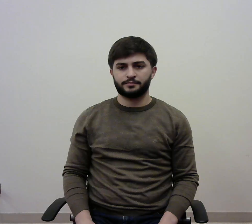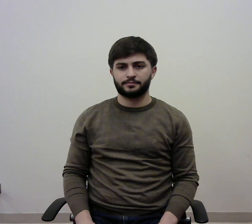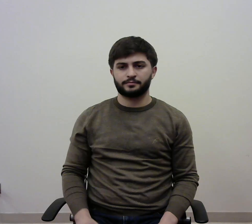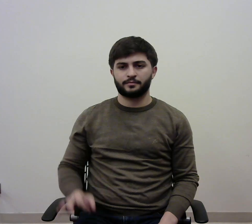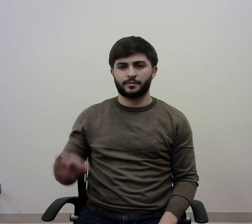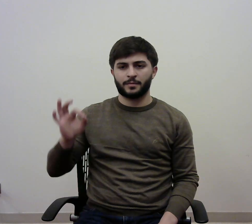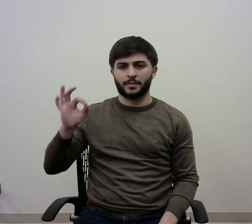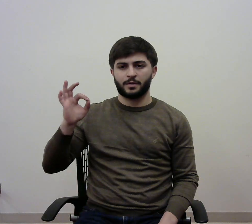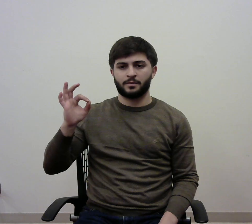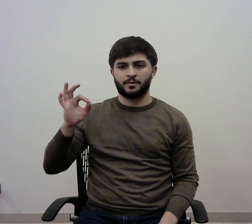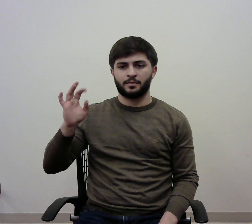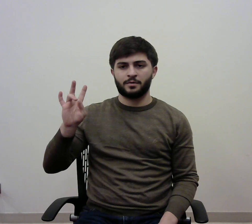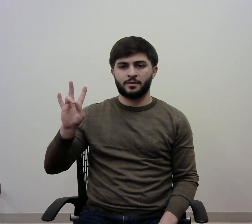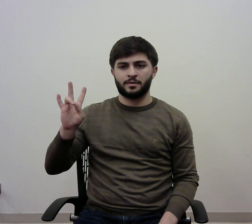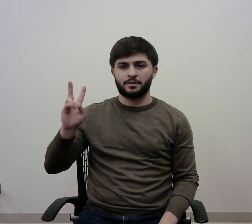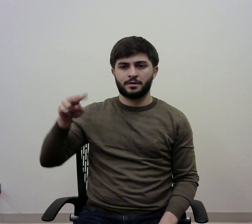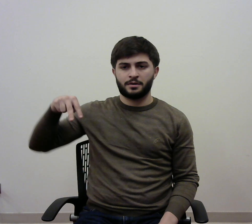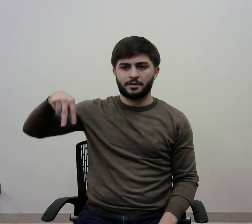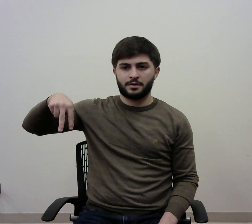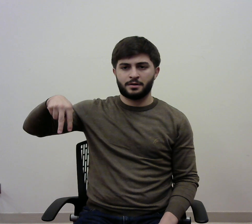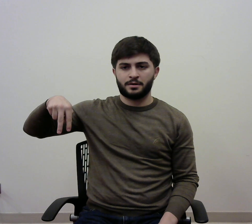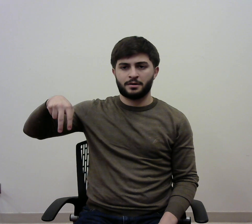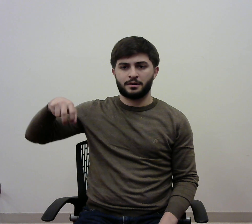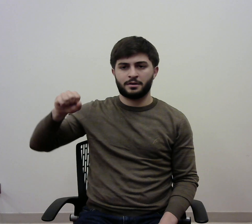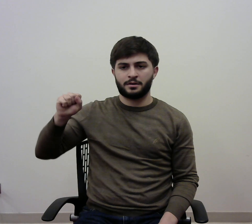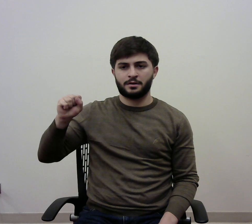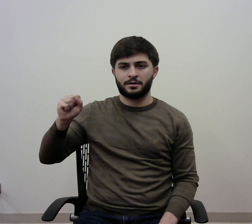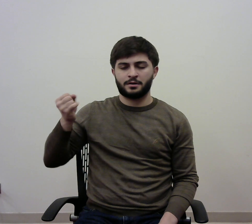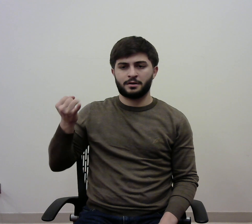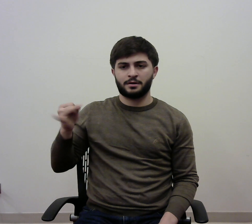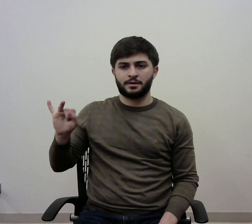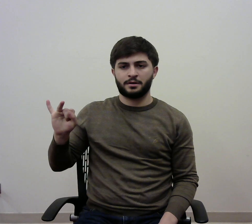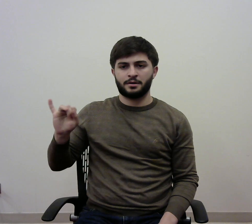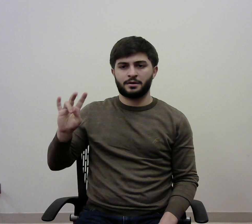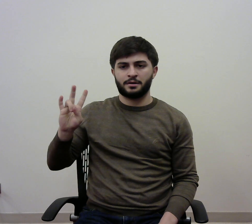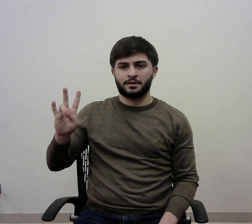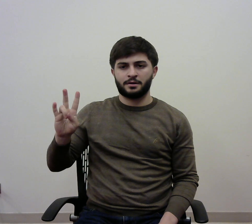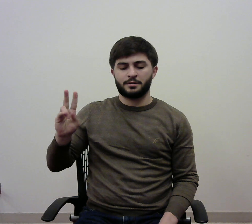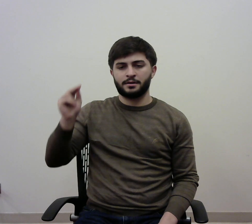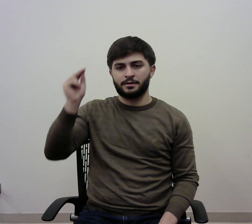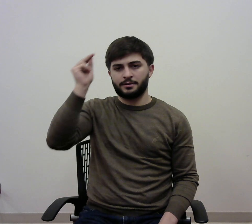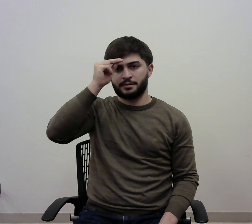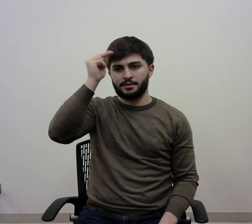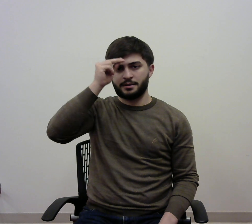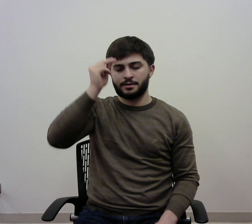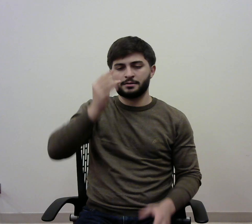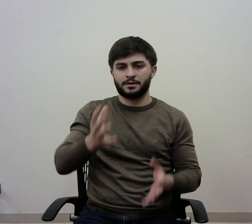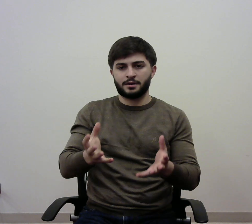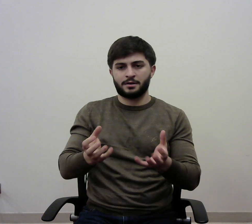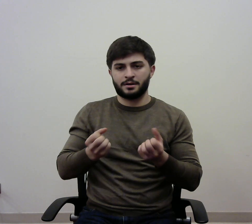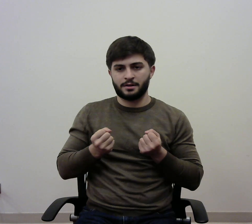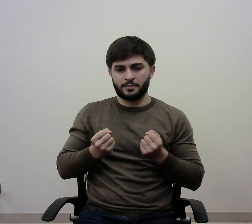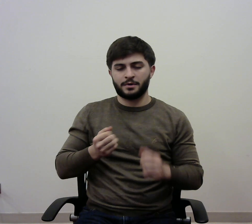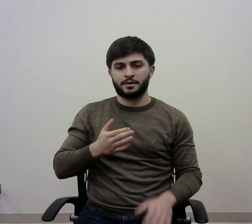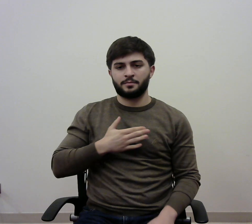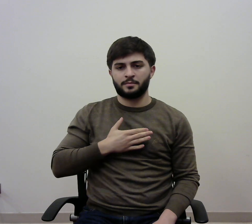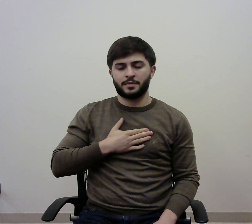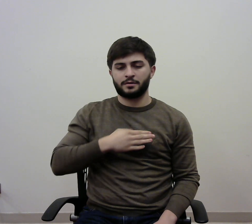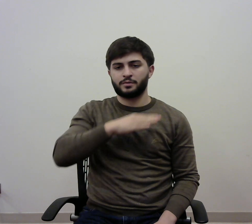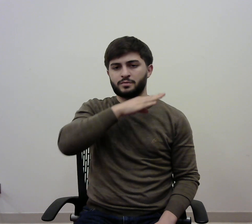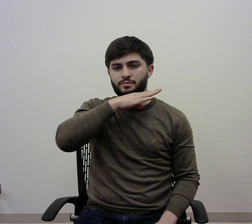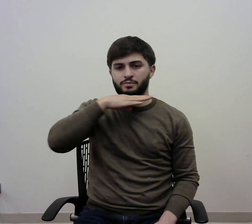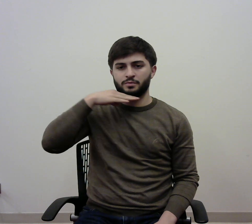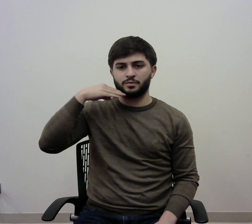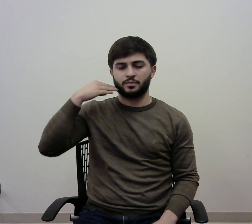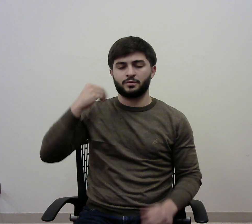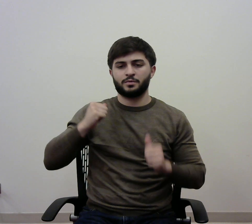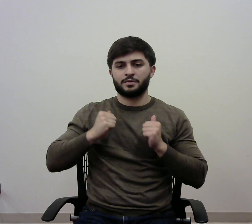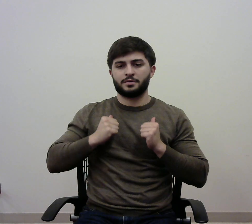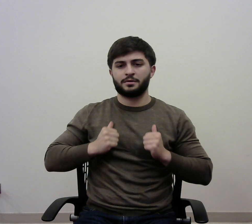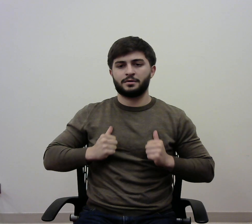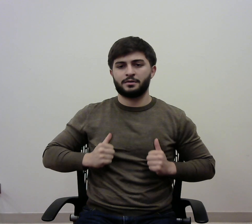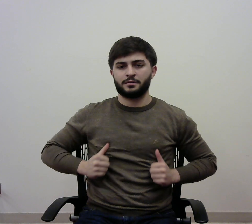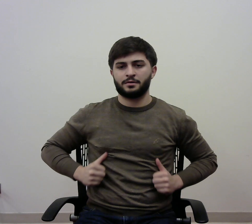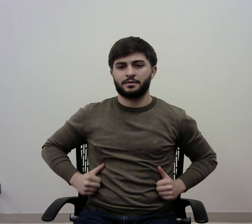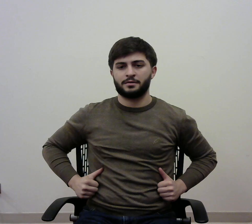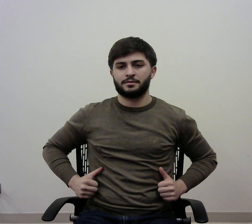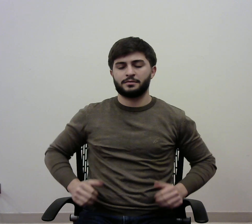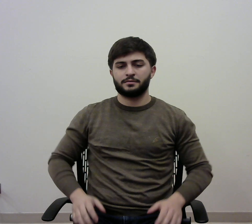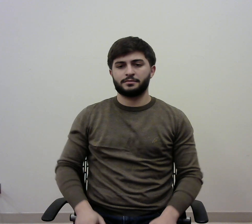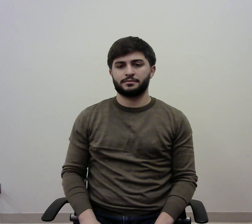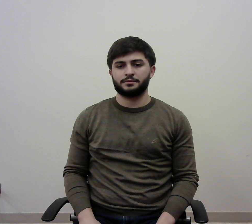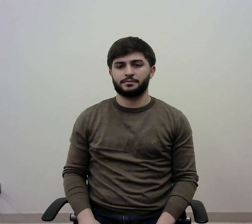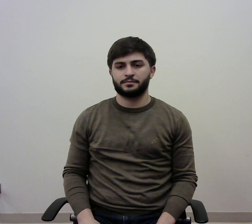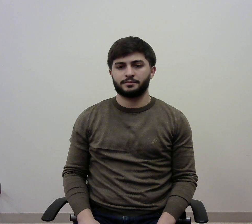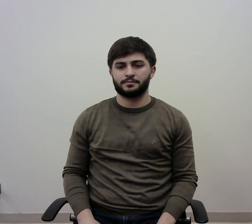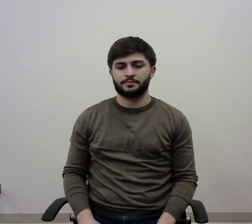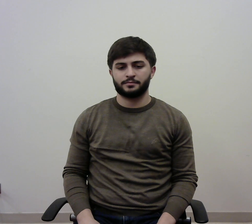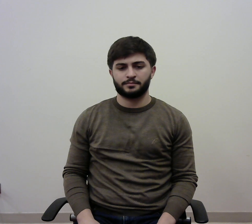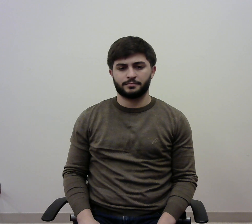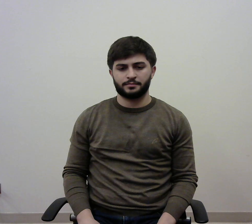Onlayn təhsil almaq mənə çox rahatdır